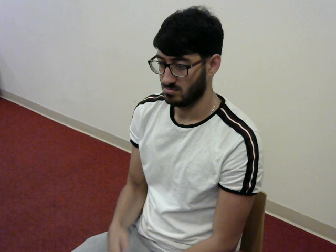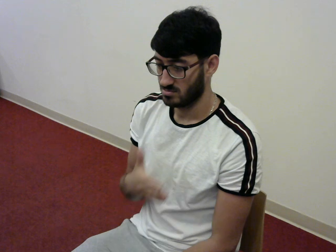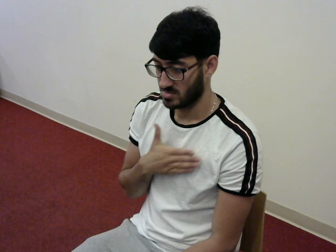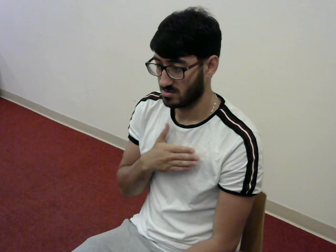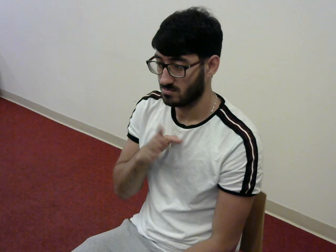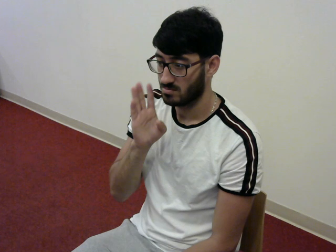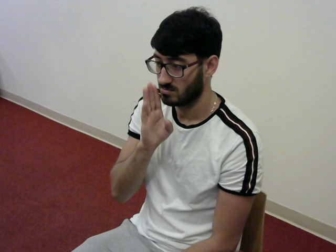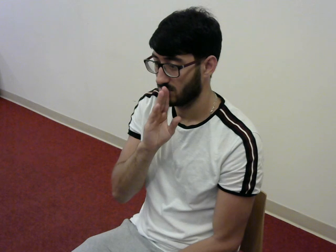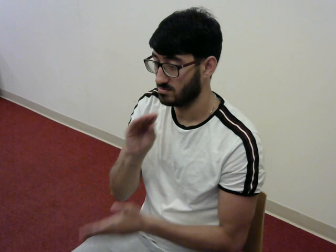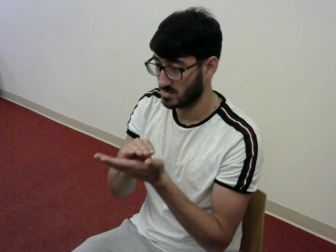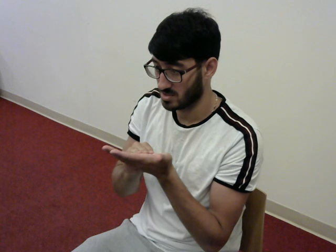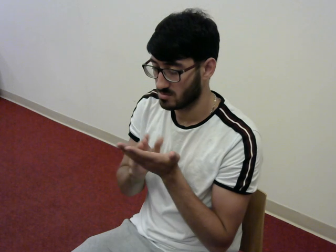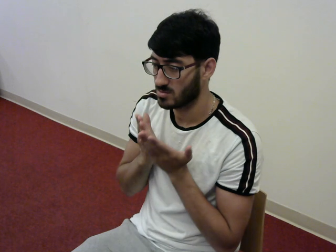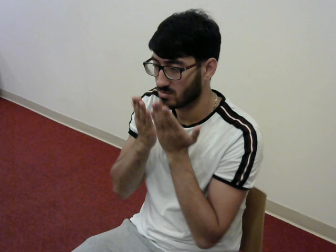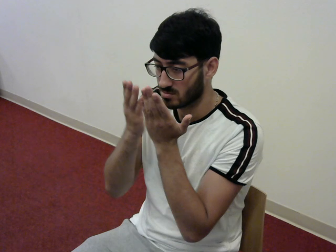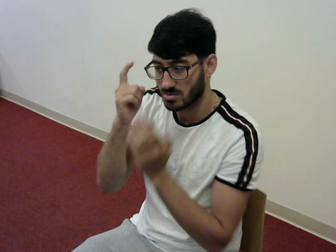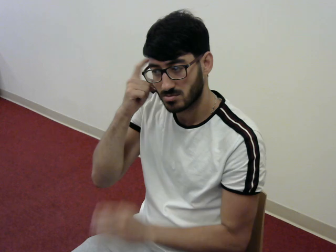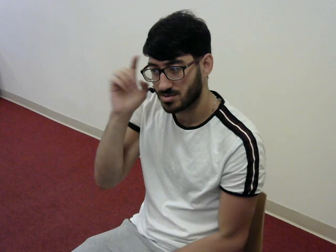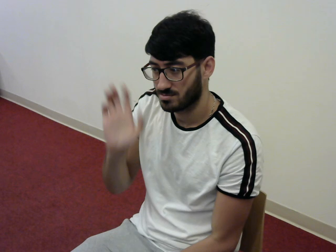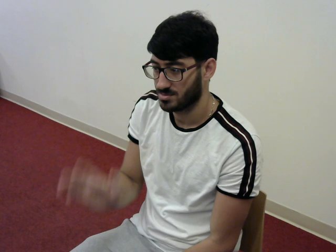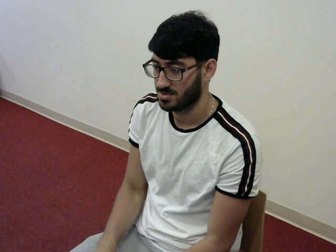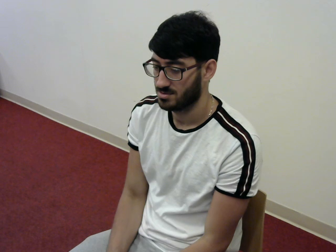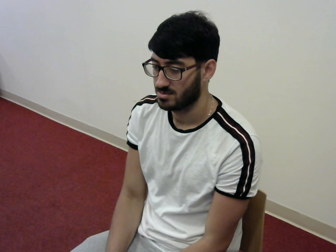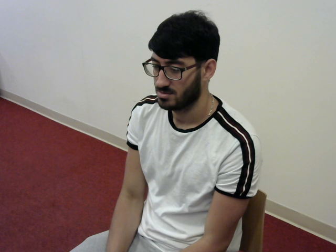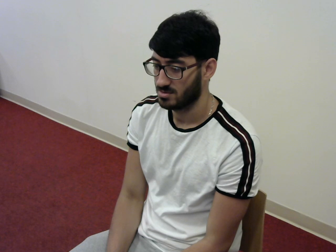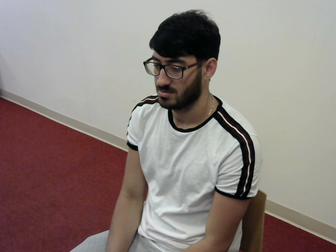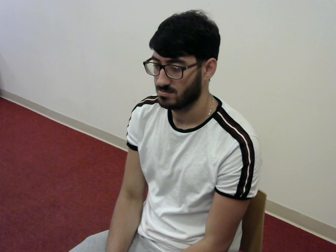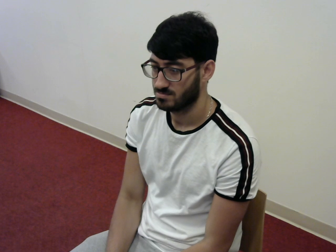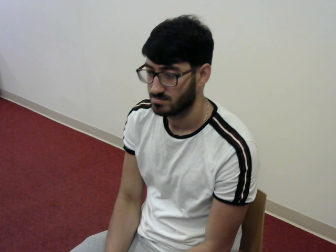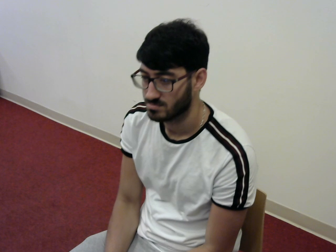Mənim anam yazıb-oxuya bilmir